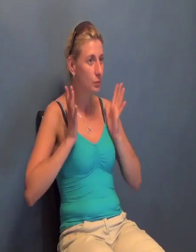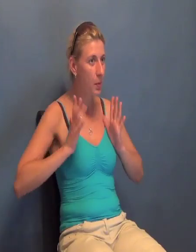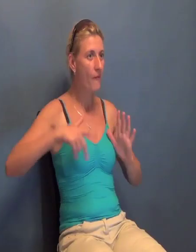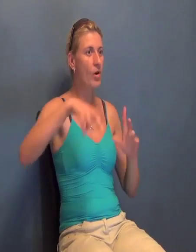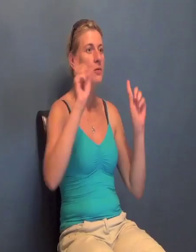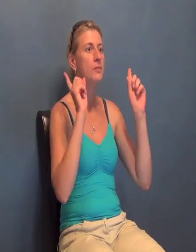Powoli przejść.